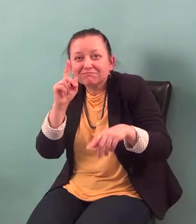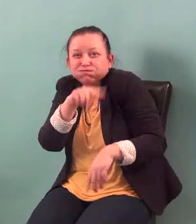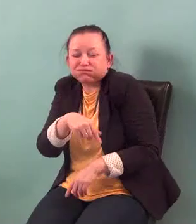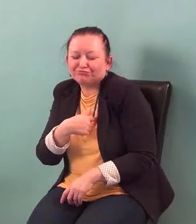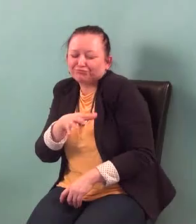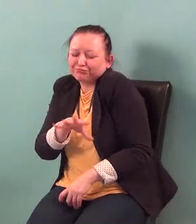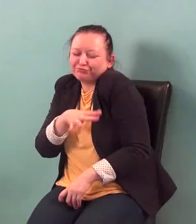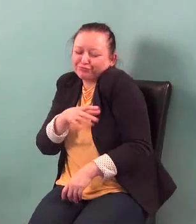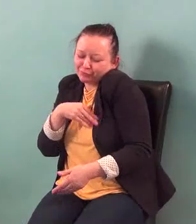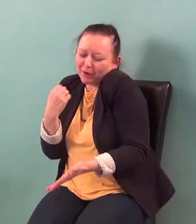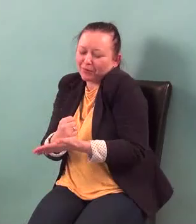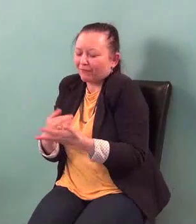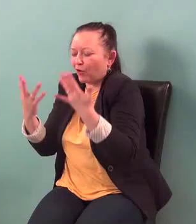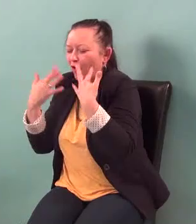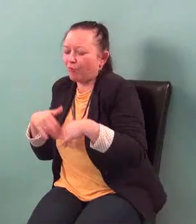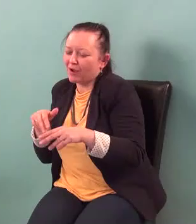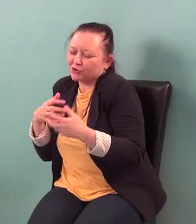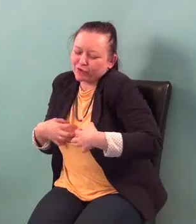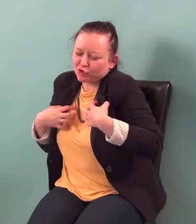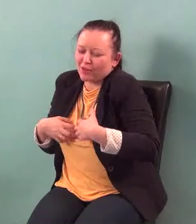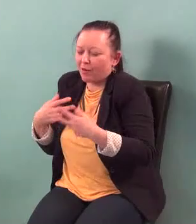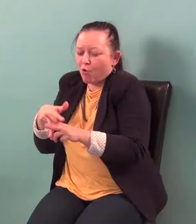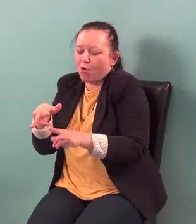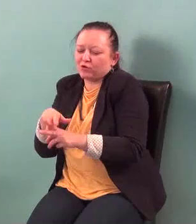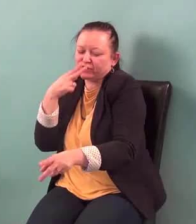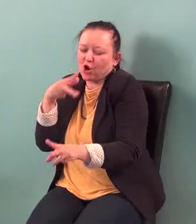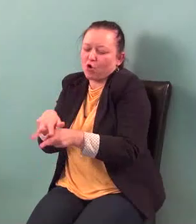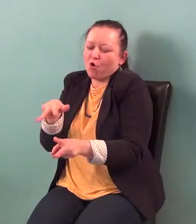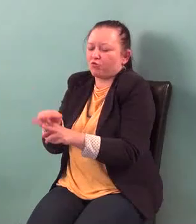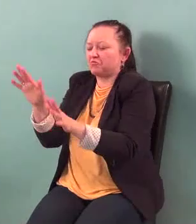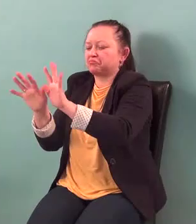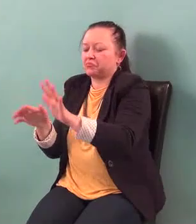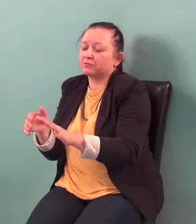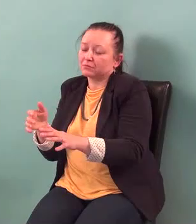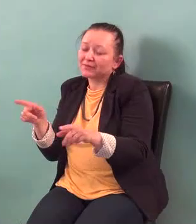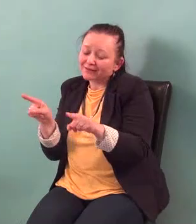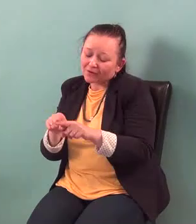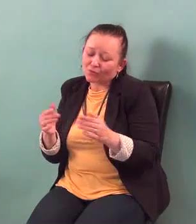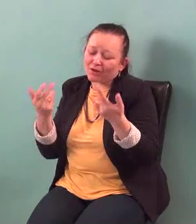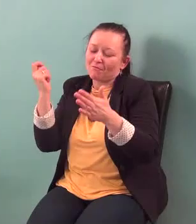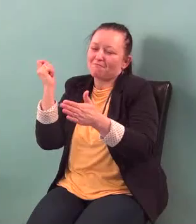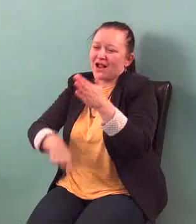Myślą, że ich to nie dotyczy, że wolno im kąpać zwierzęta, konia w jeziorze i to ta osoba tak samo powinna dostać mandat.